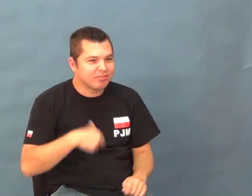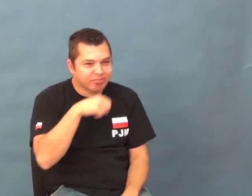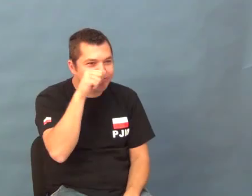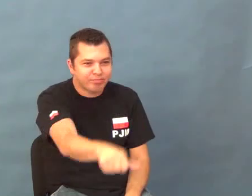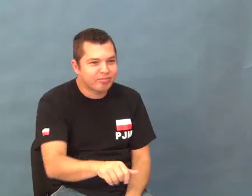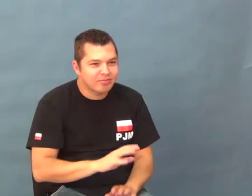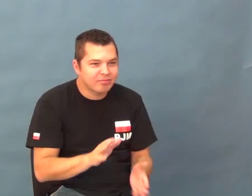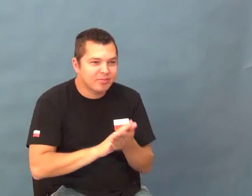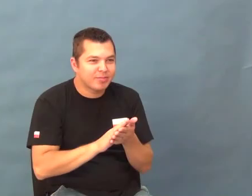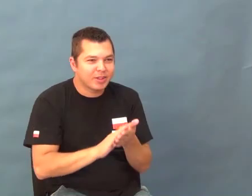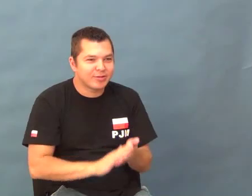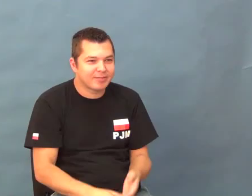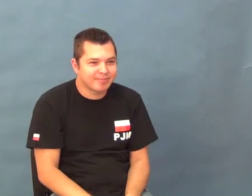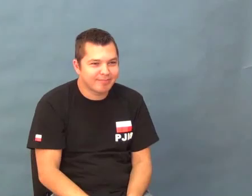Ja nie mogę, nie, przepraszam.